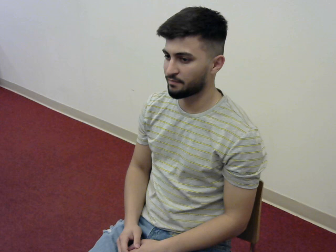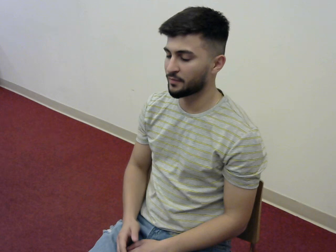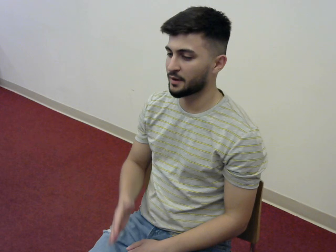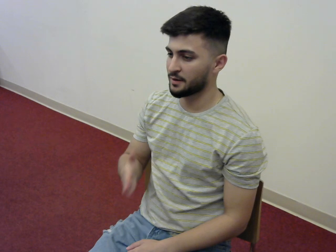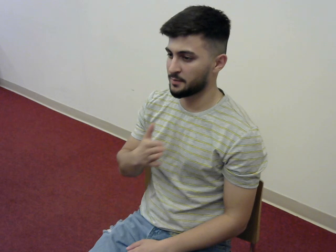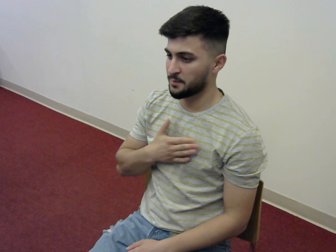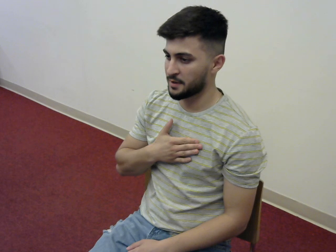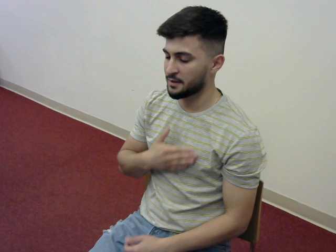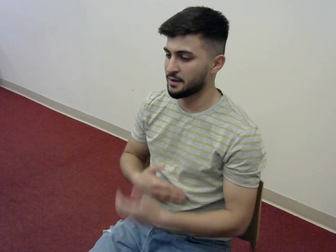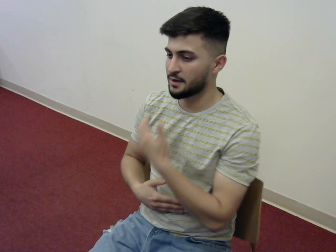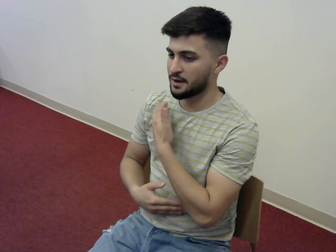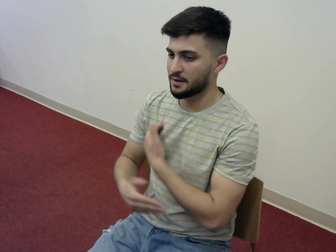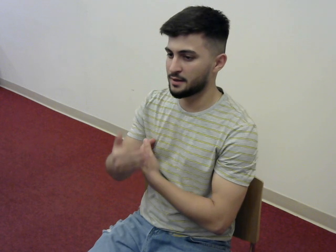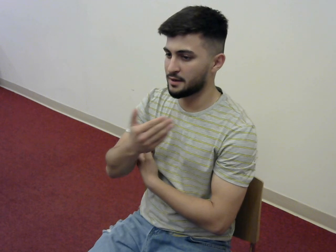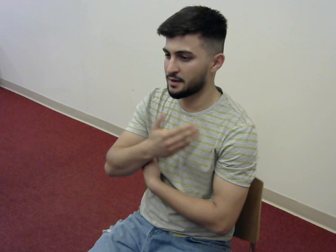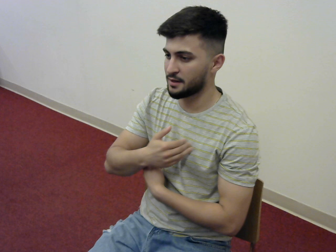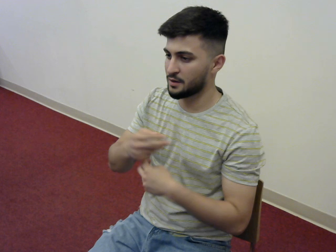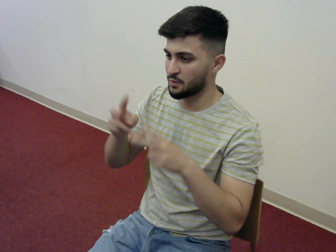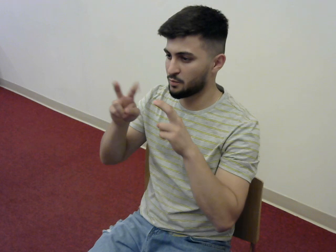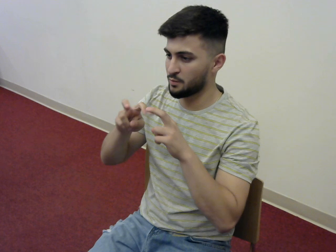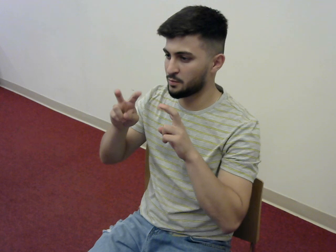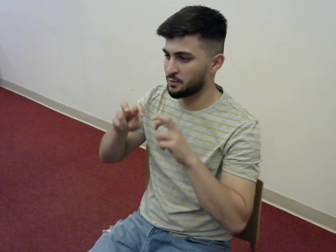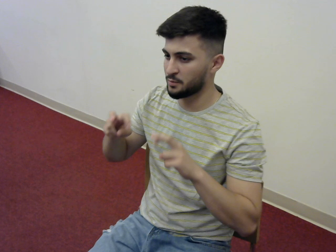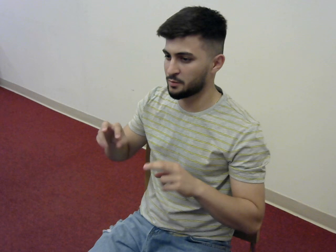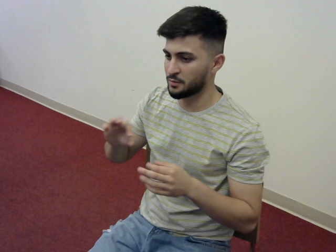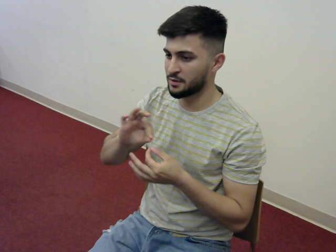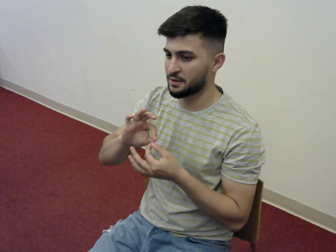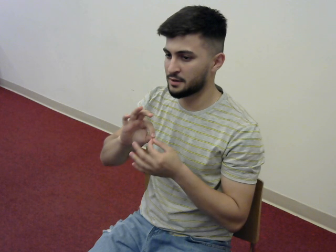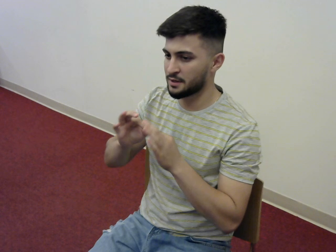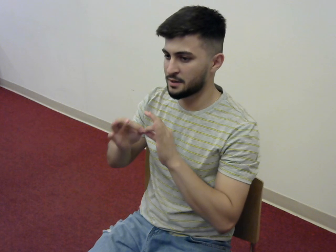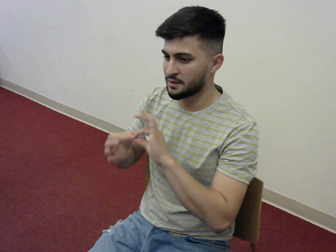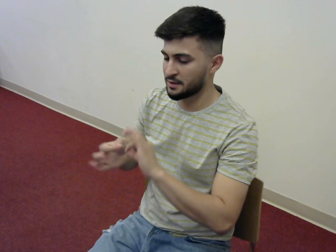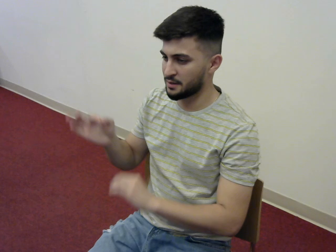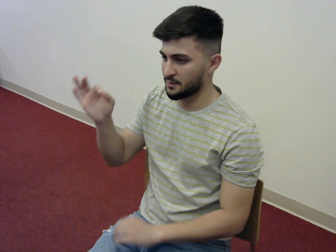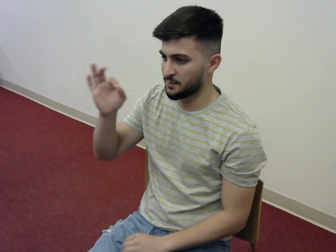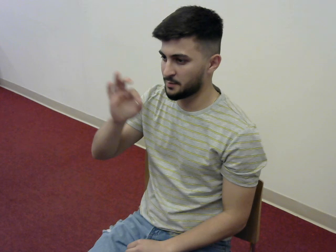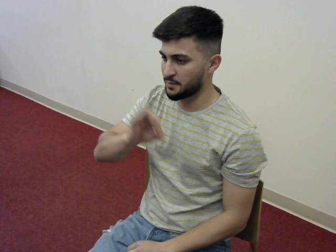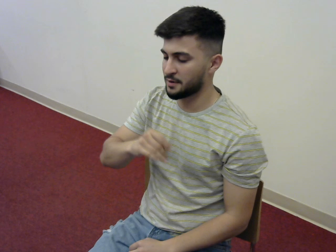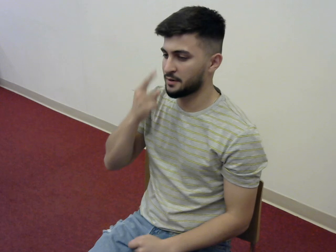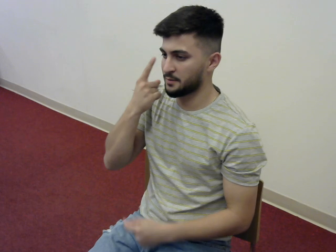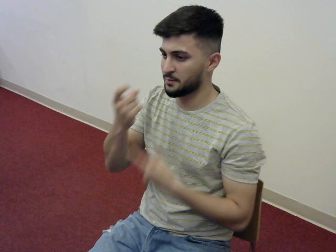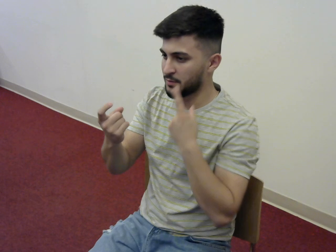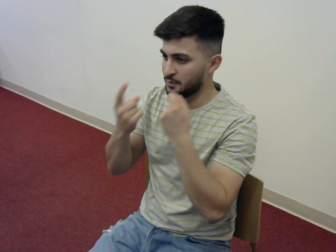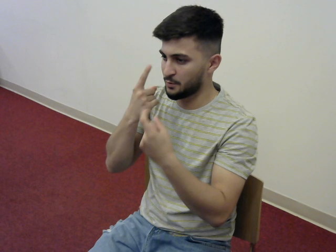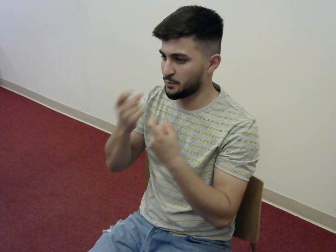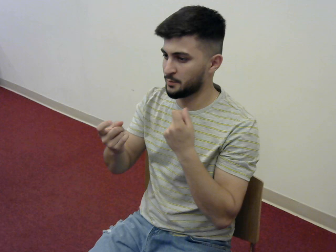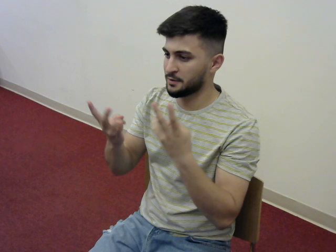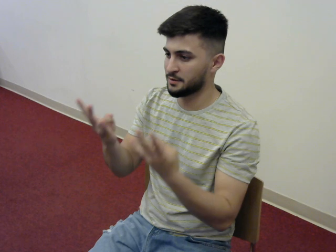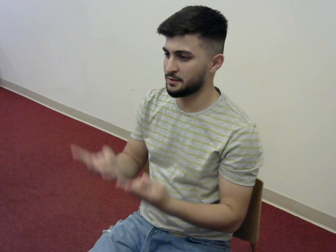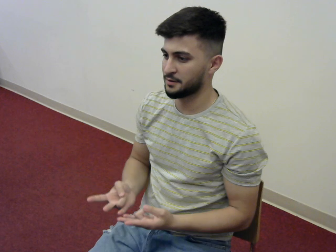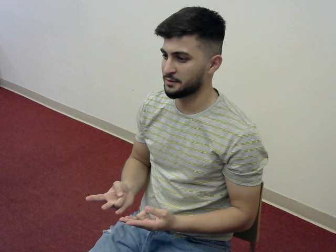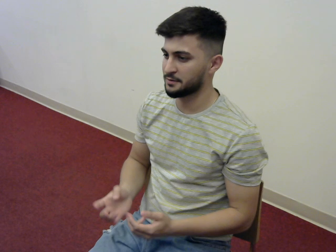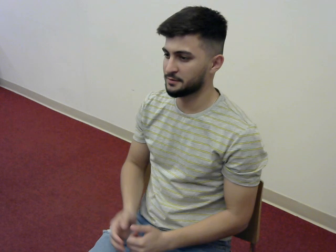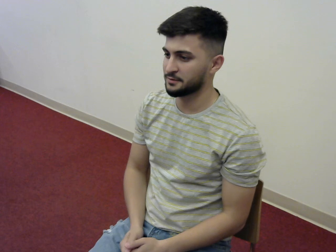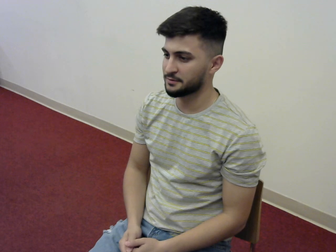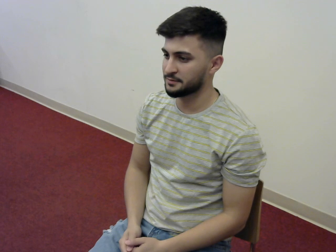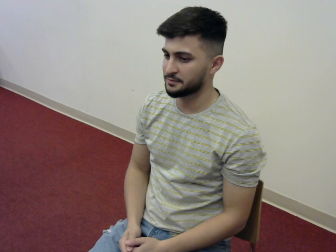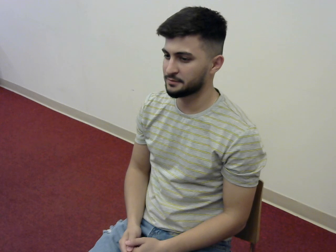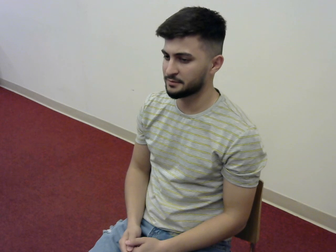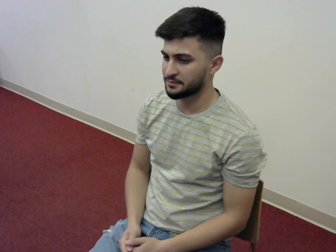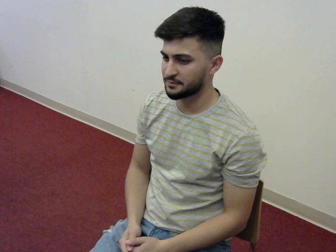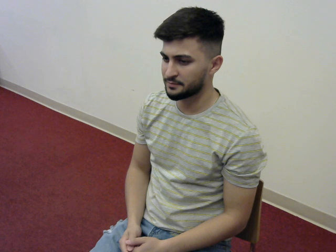Mənə əlillik müayinəsinin nəticəsi barədə məlumat lazımdır